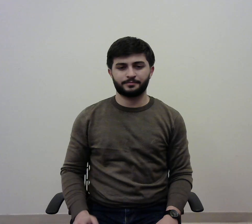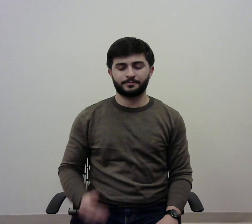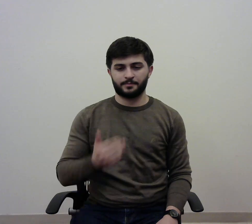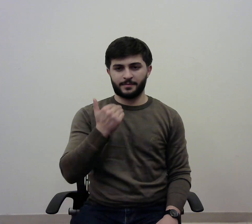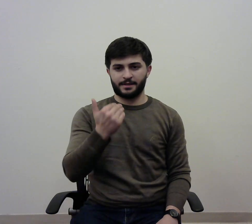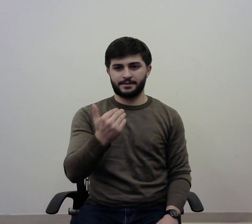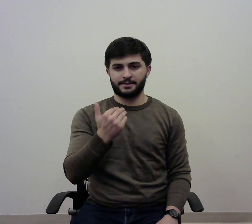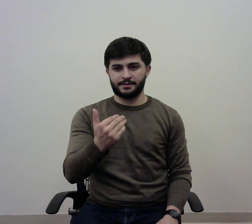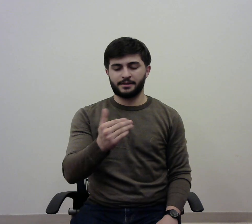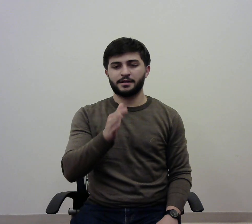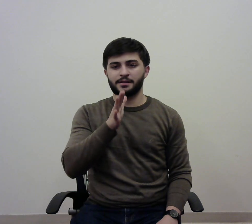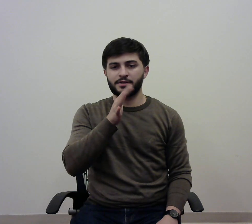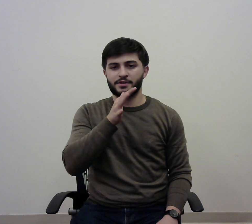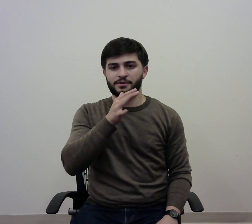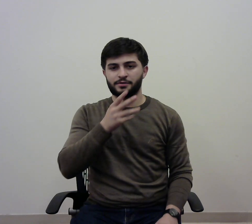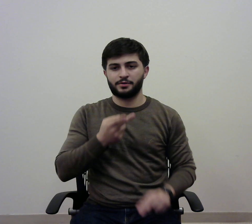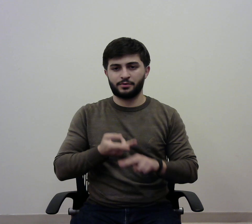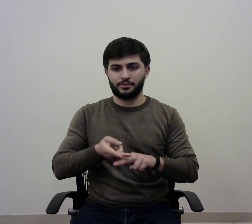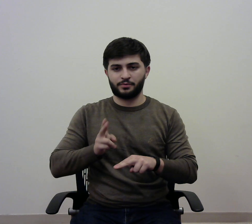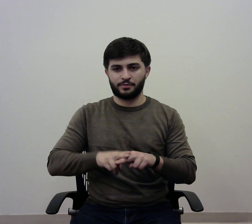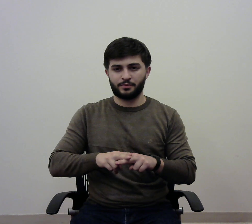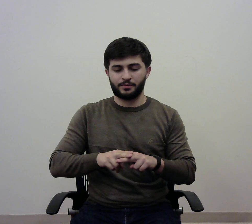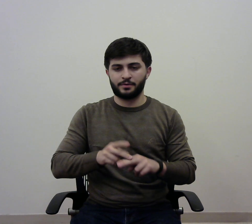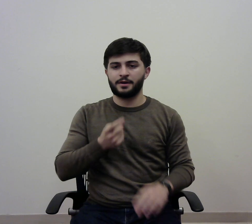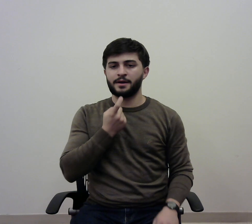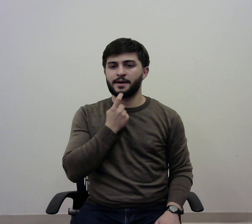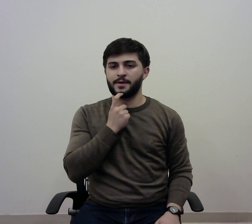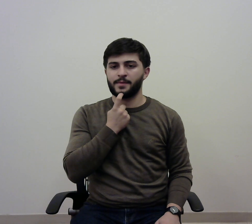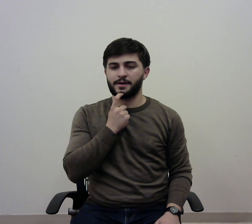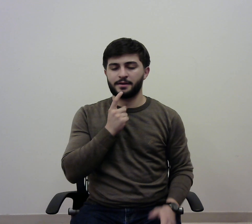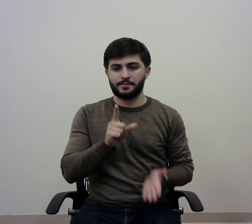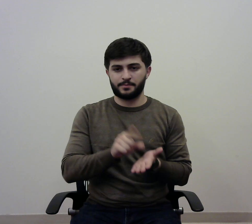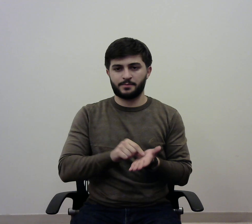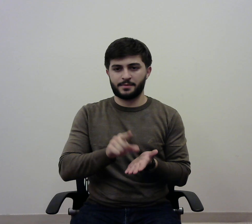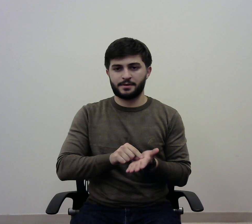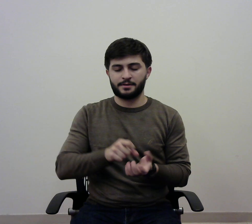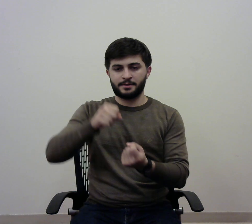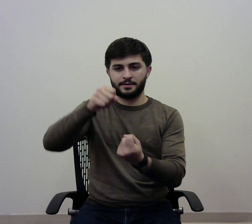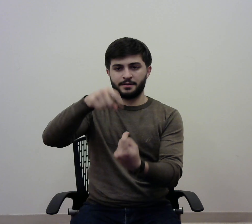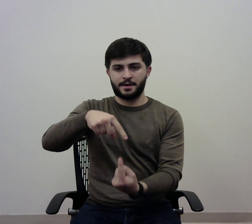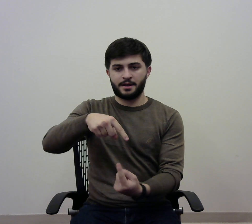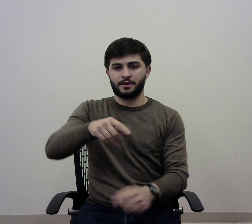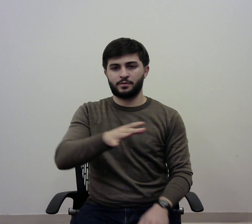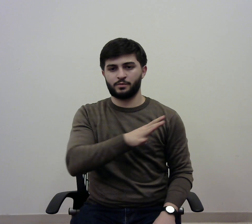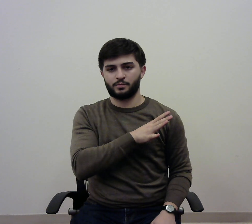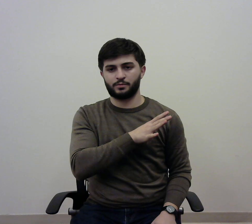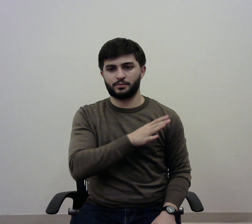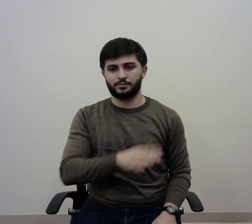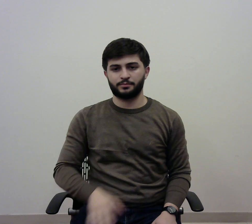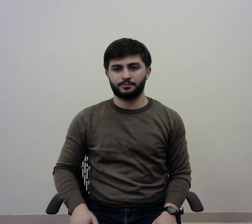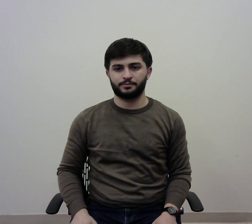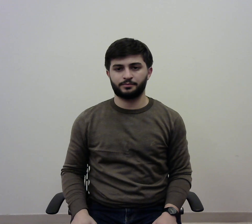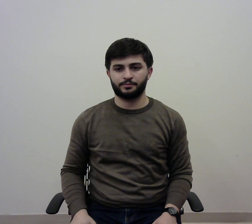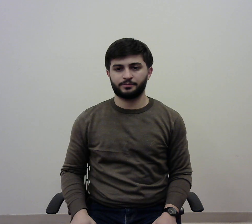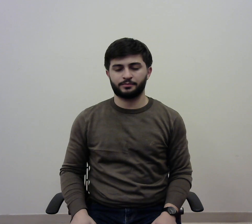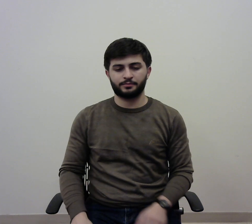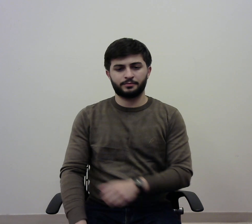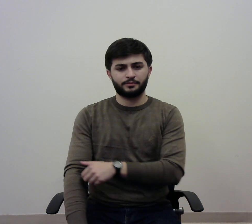Sizə yaşa görə əmək pensiyası təyin olunub